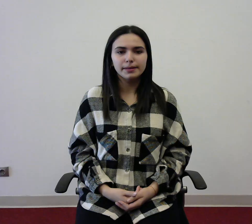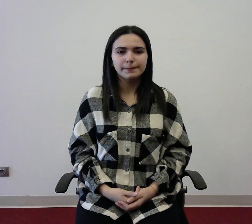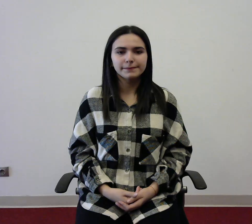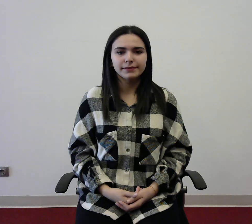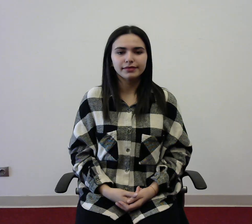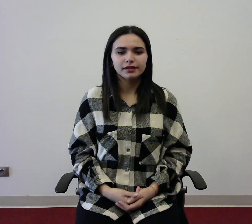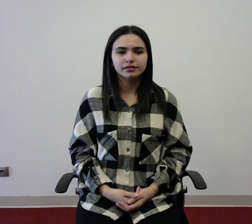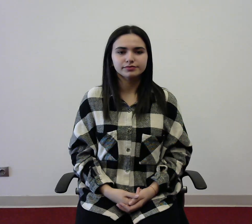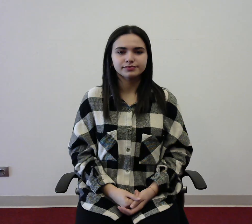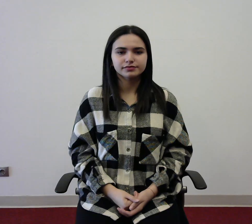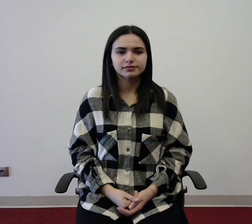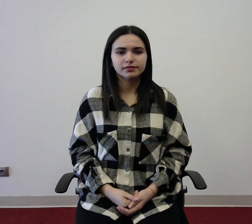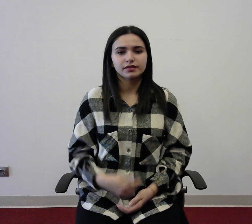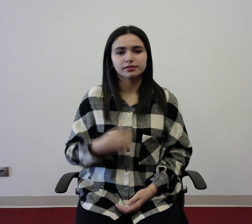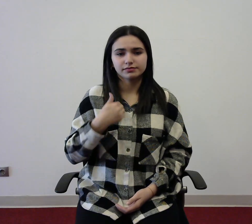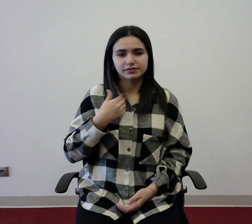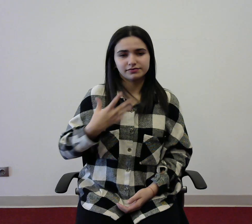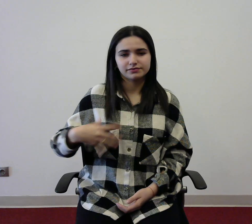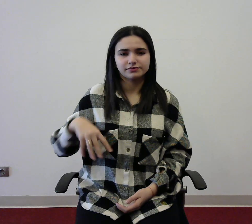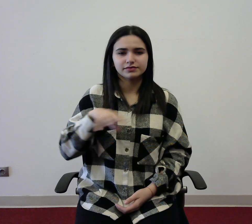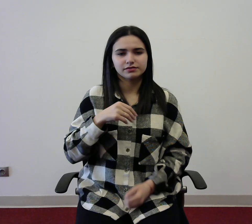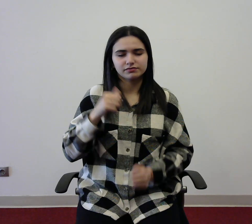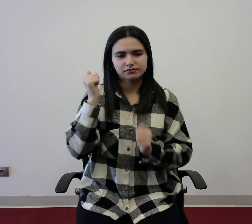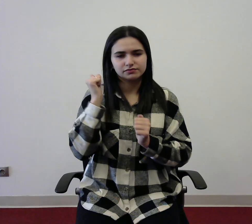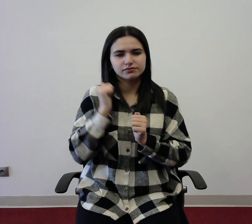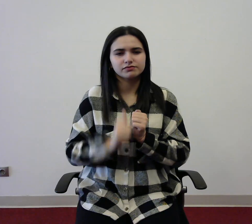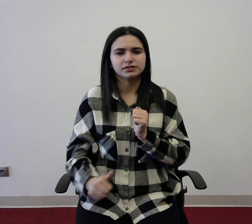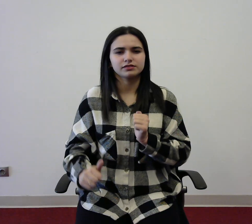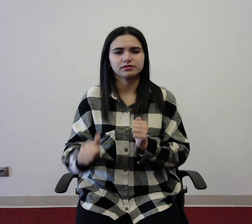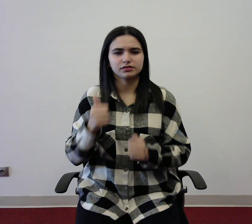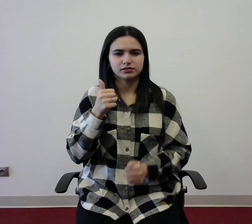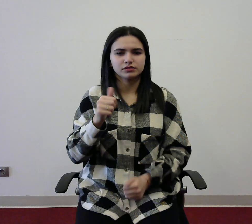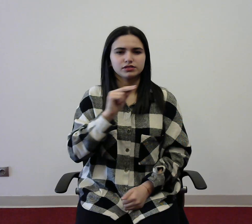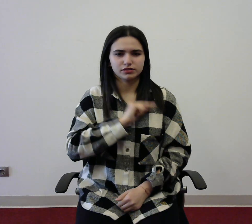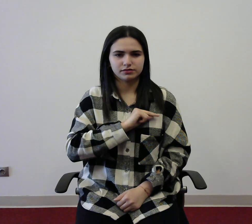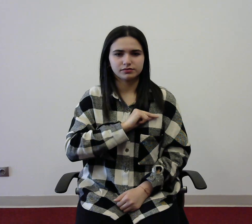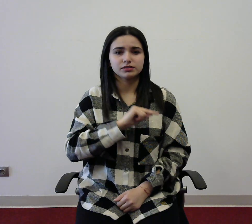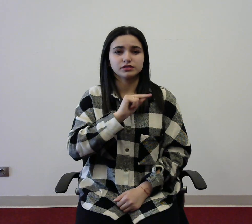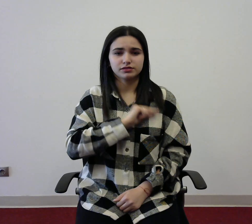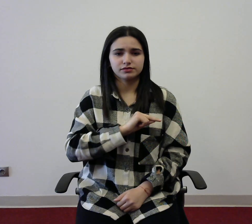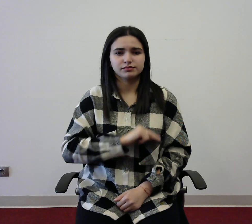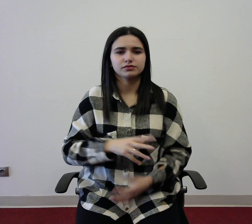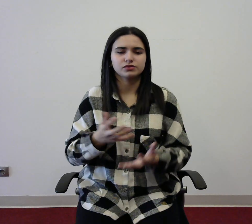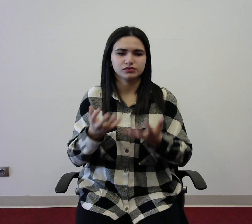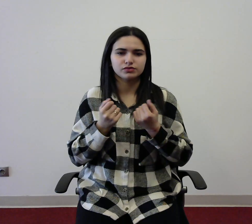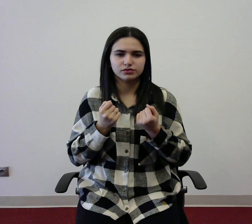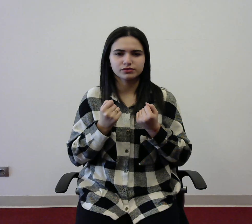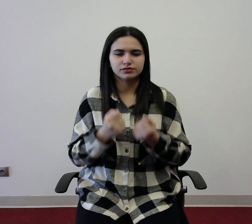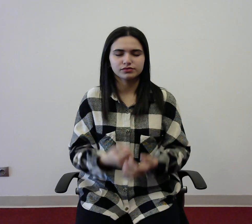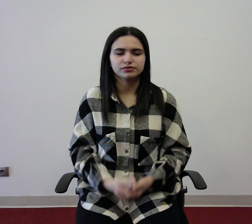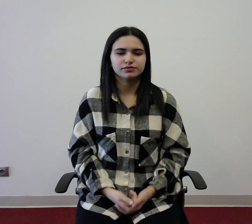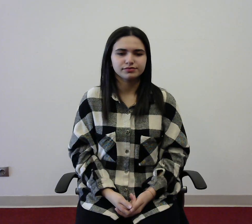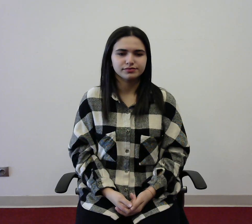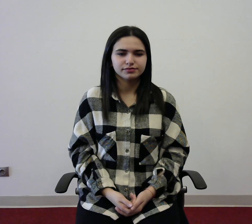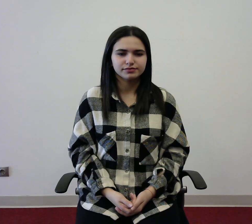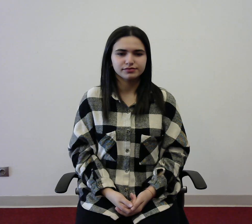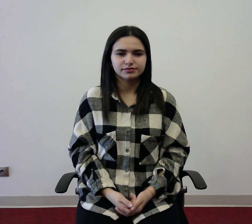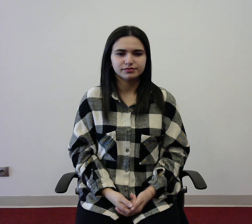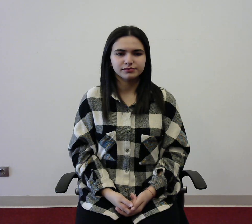Biz həmişə yaxşı işçiləri işə götürürük